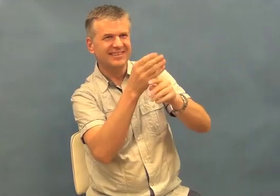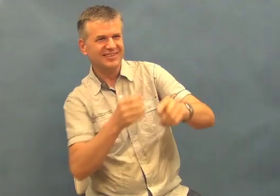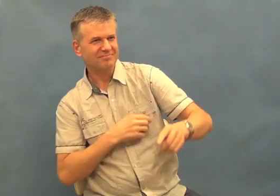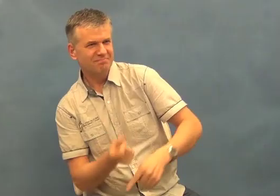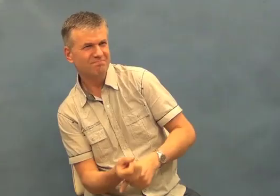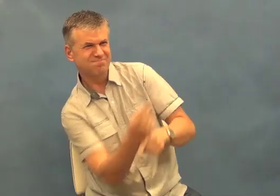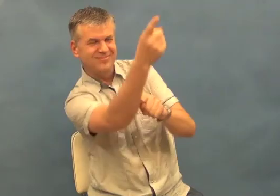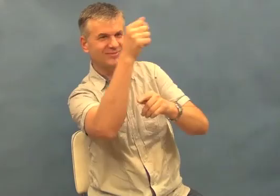Rzuca kamieniem.